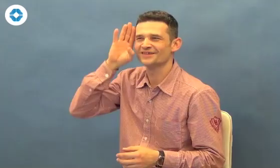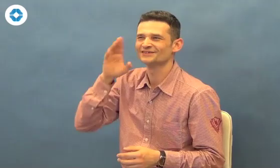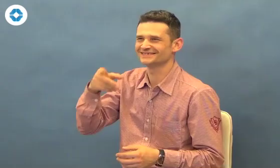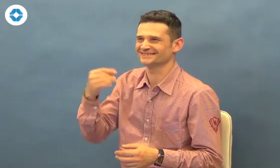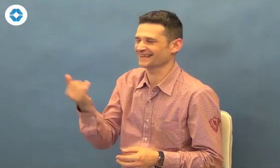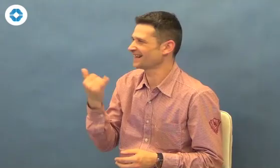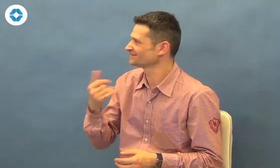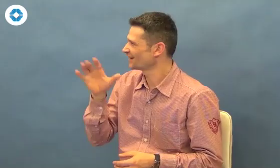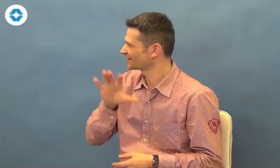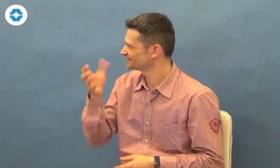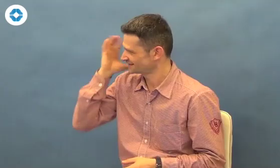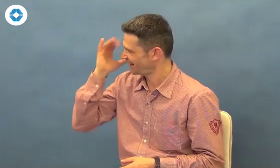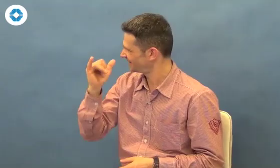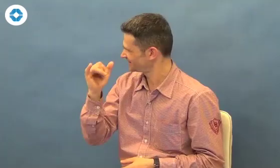Zawsze to oglądałem, to była czeska bajka.